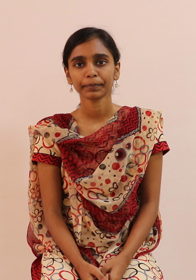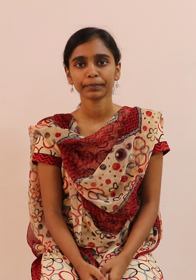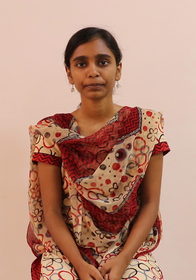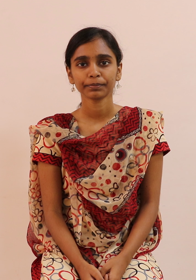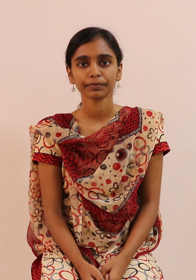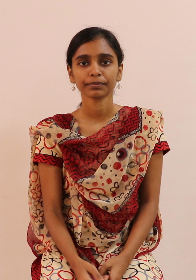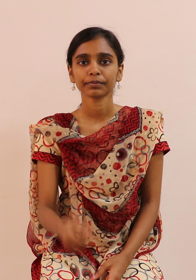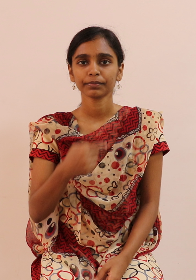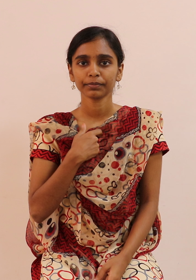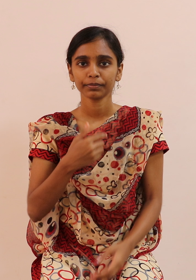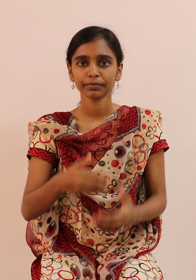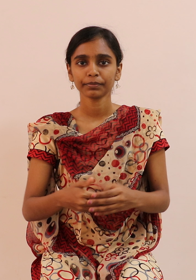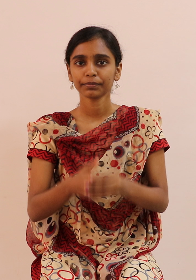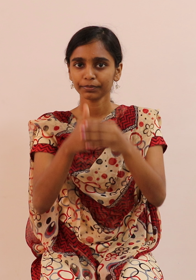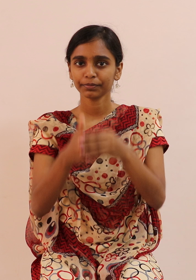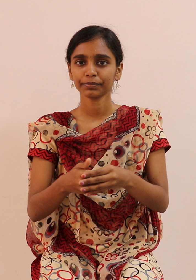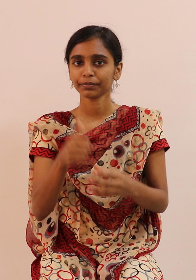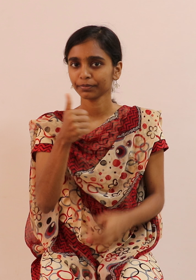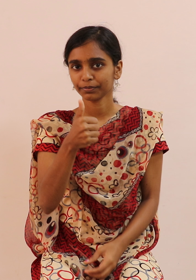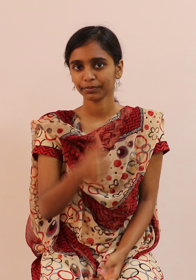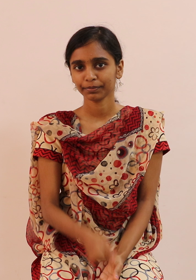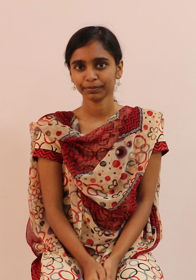i promise